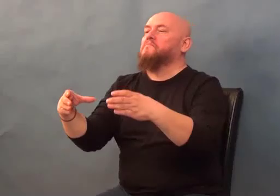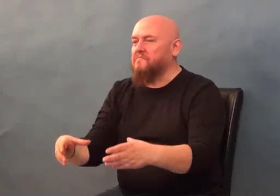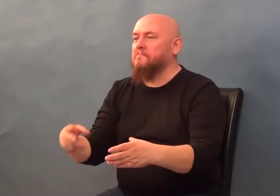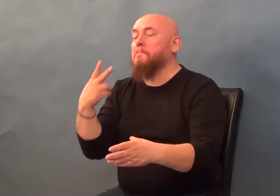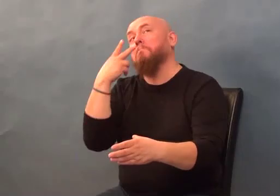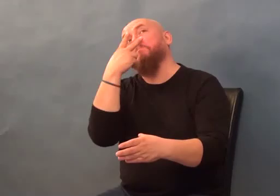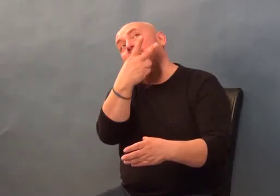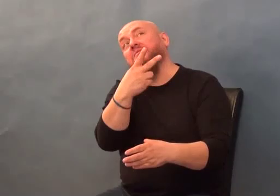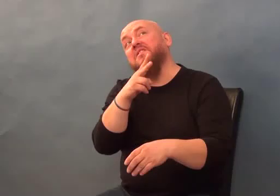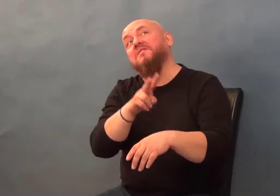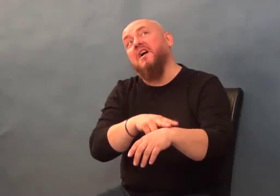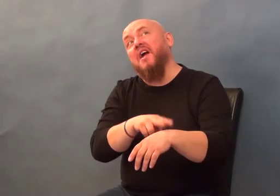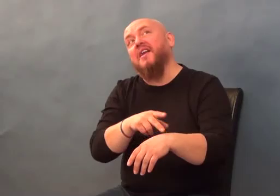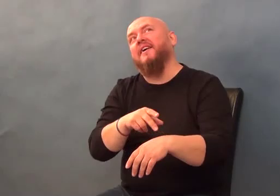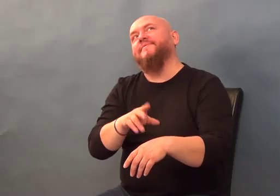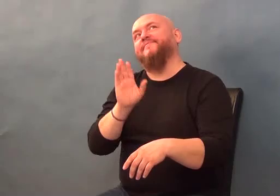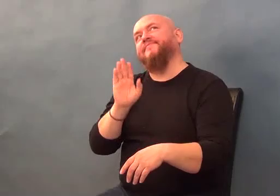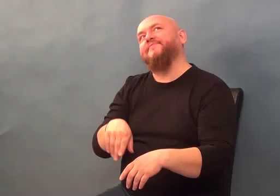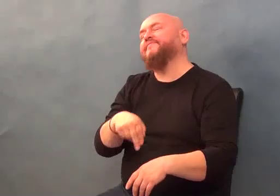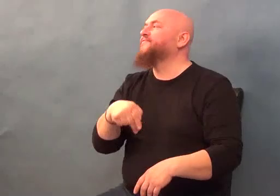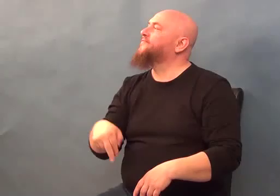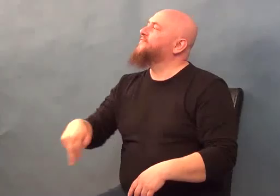Patrzy na zegar, macha ręką i odchodzi.